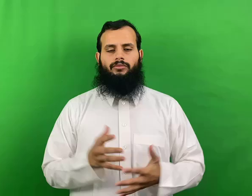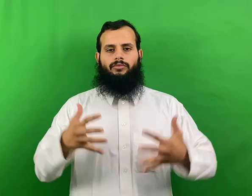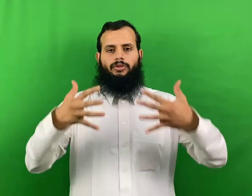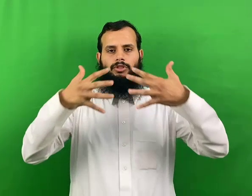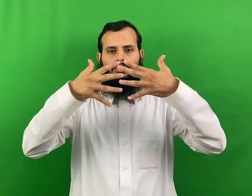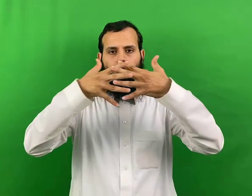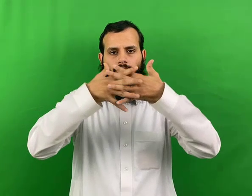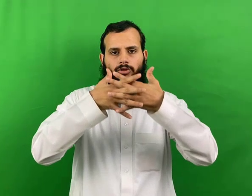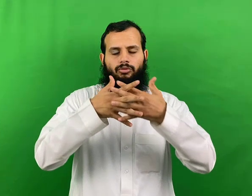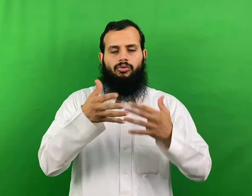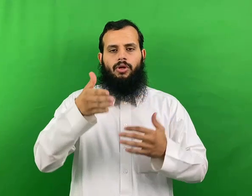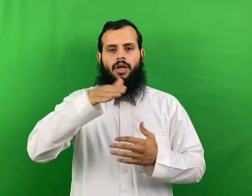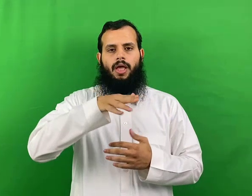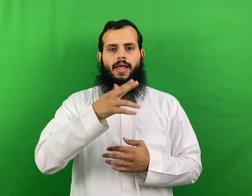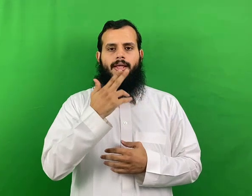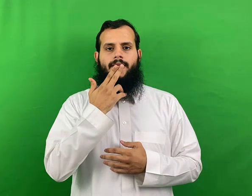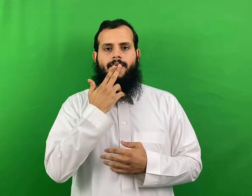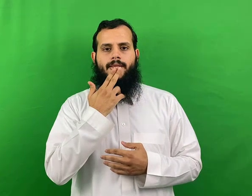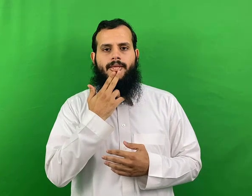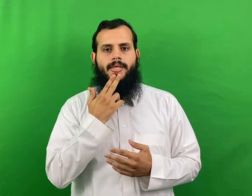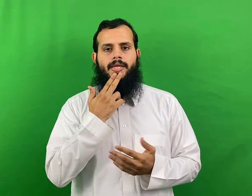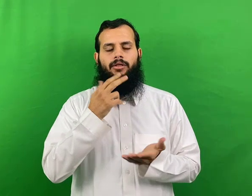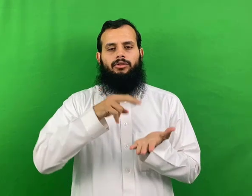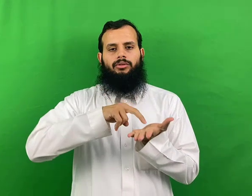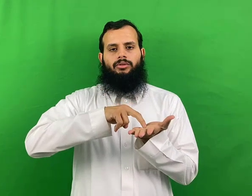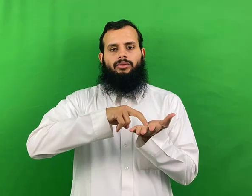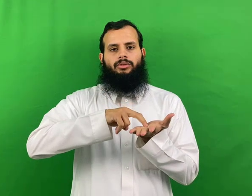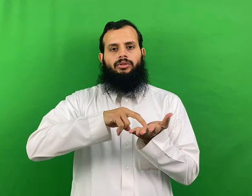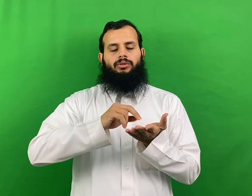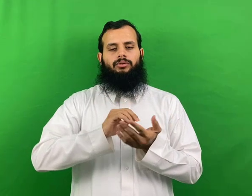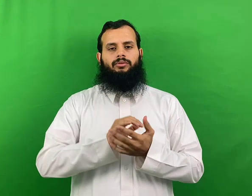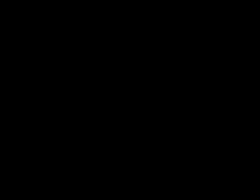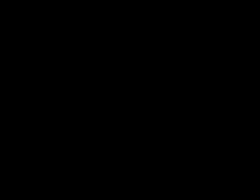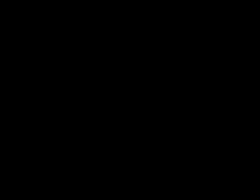تعاونوا على البر والتقوى